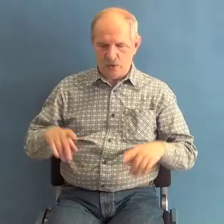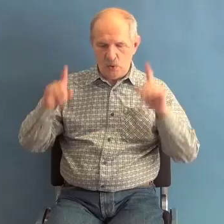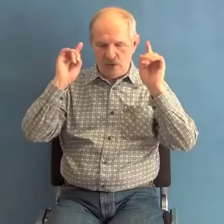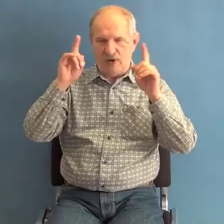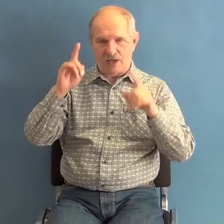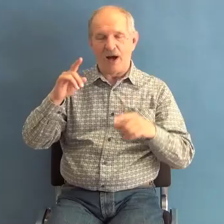Uwaga.